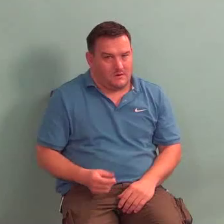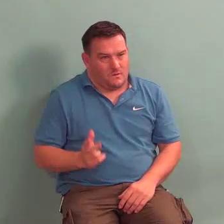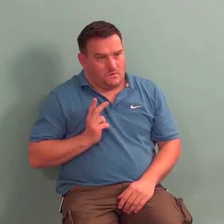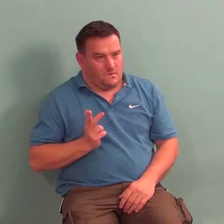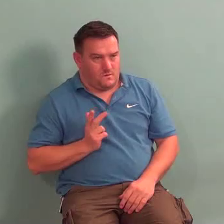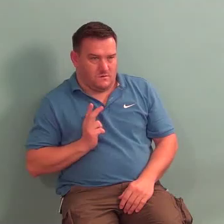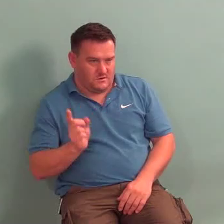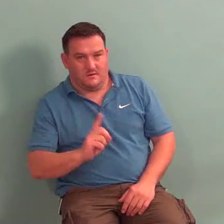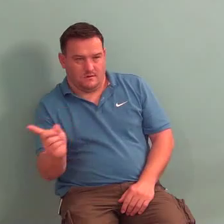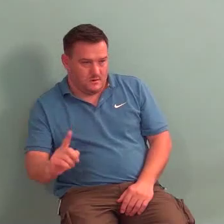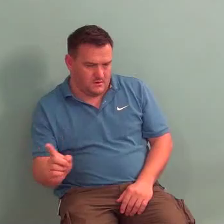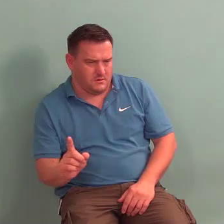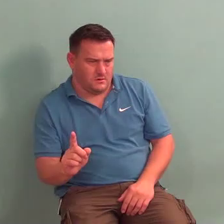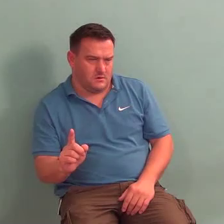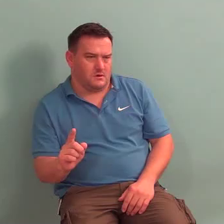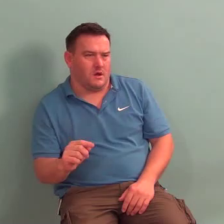Czeka i idzie.